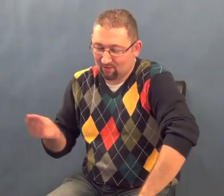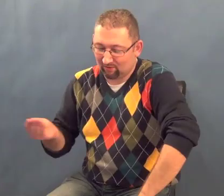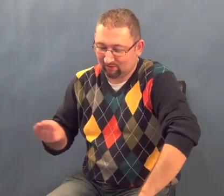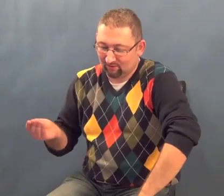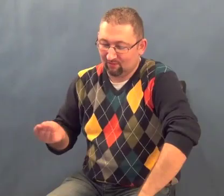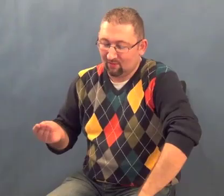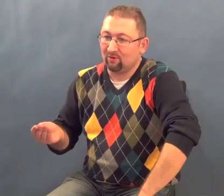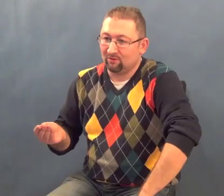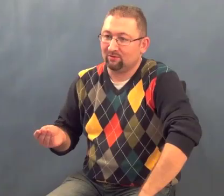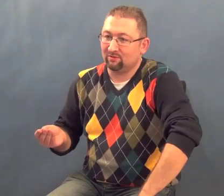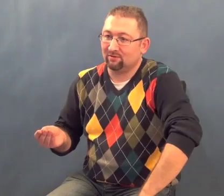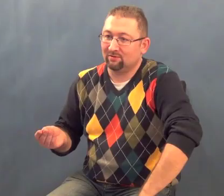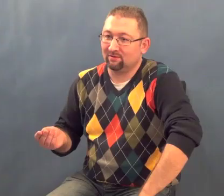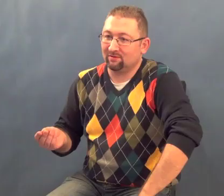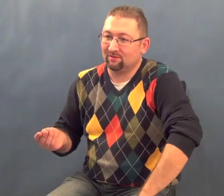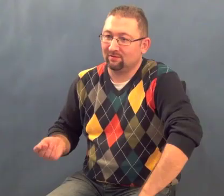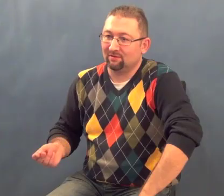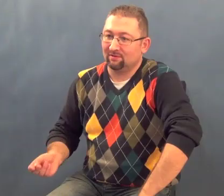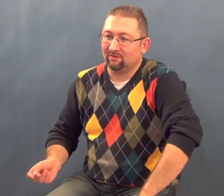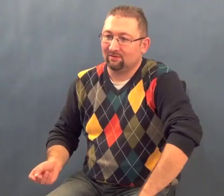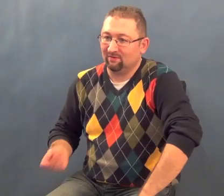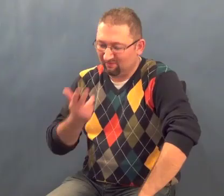Może, może.